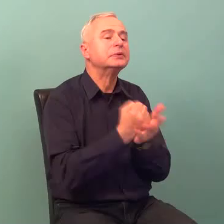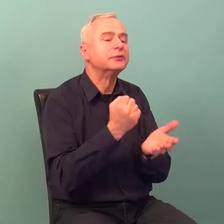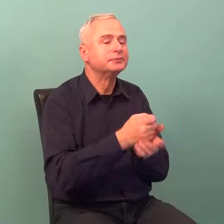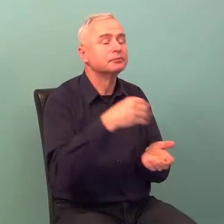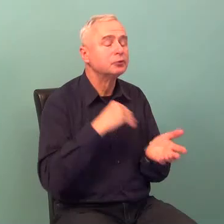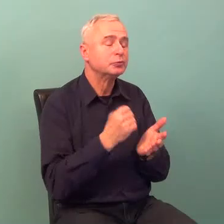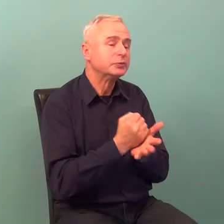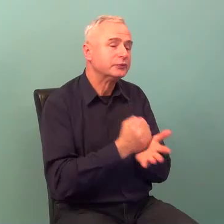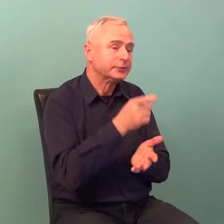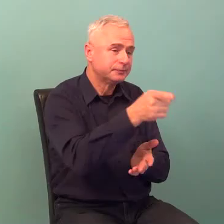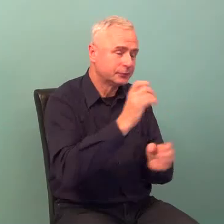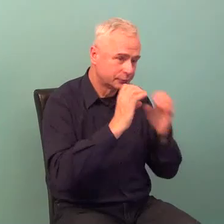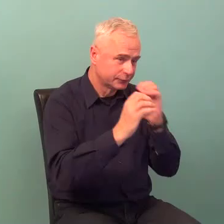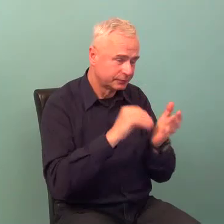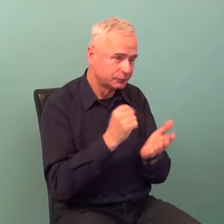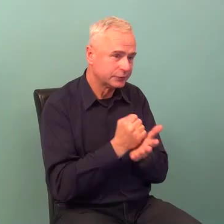Ja potrzebuję się z tobą porozumieć w pewnej sprawie.